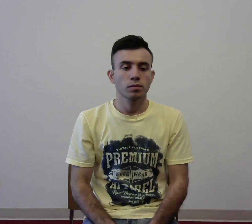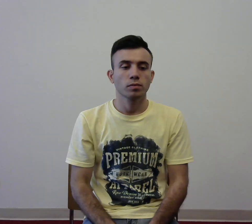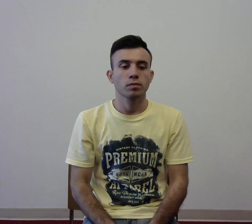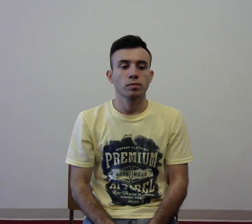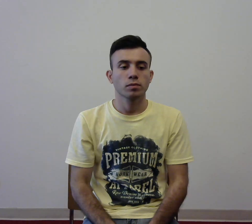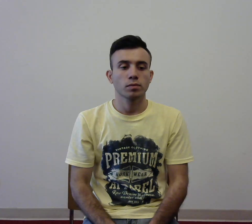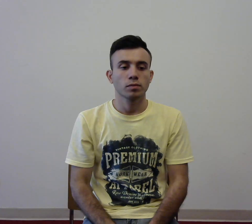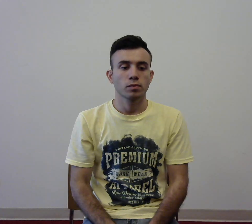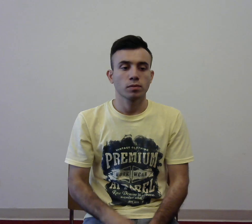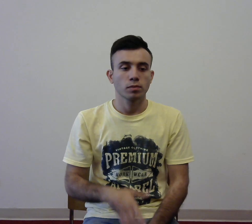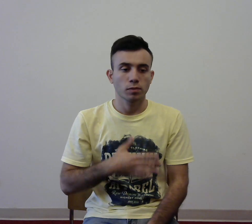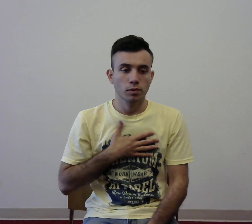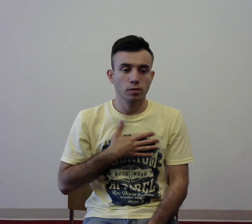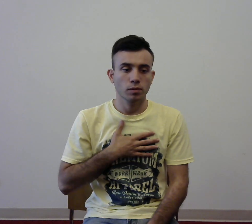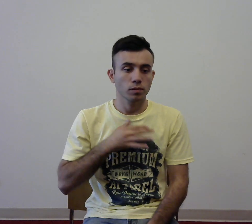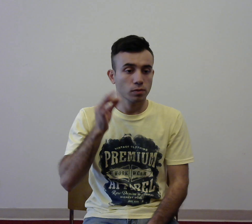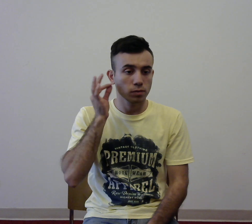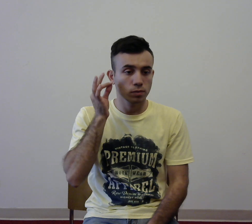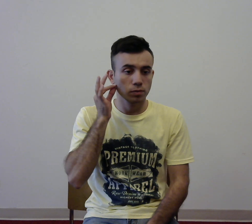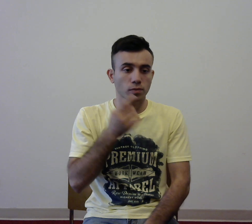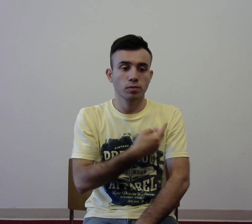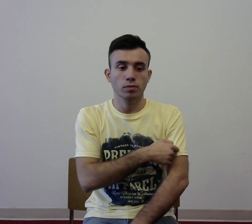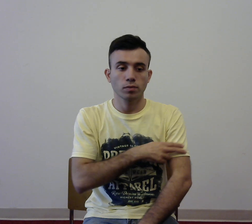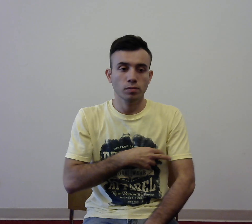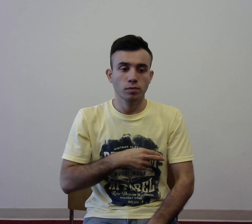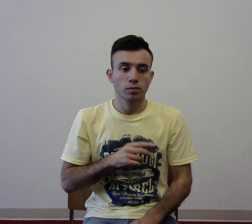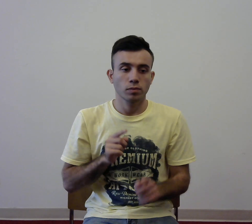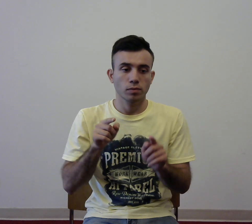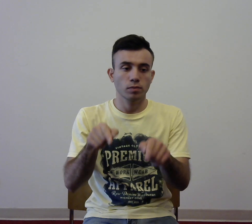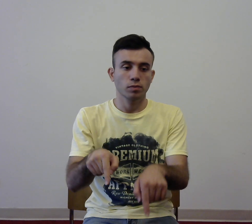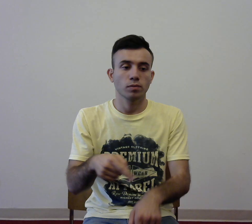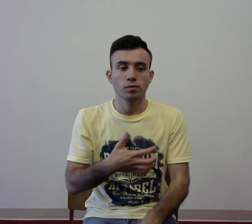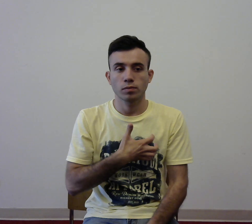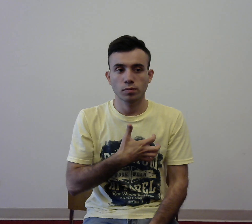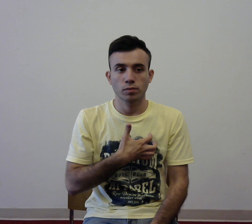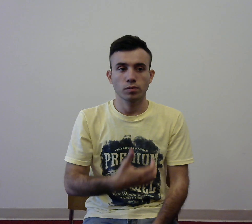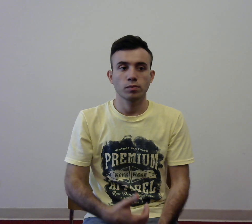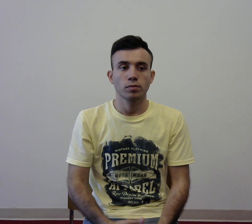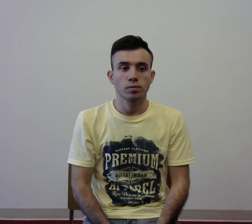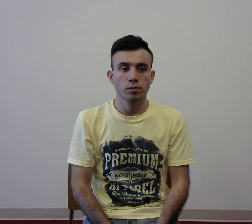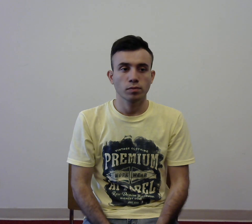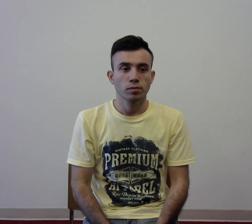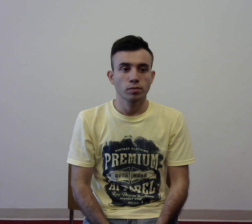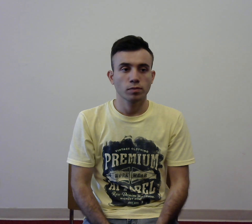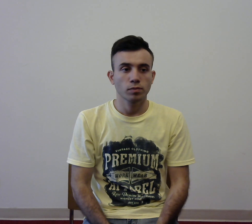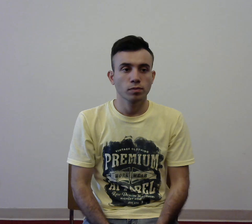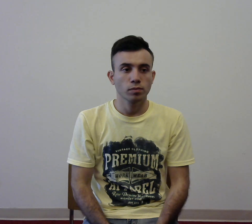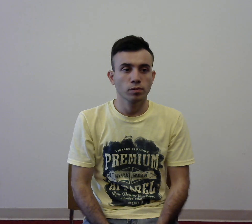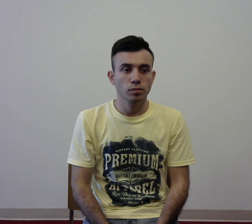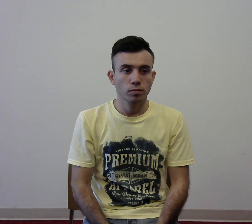Mən tibb məntəqəsinə müraciət etmək istərdim